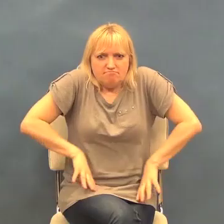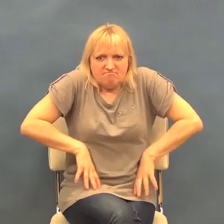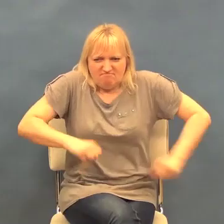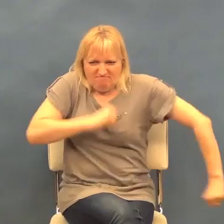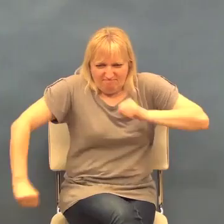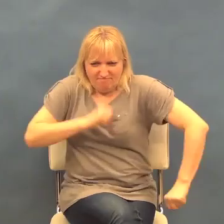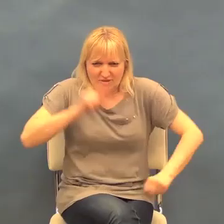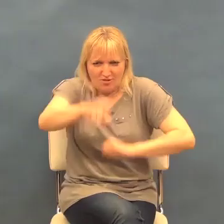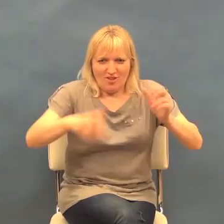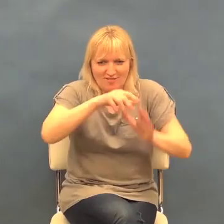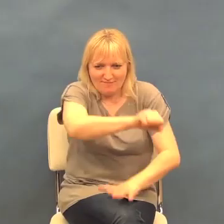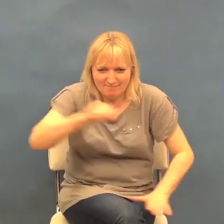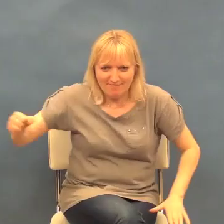Wściekł się i pomaszerował do domu.